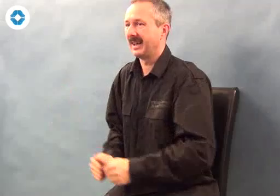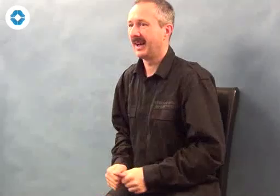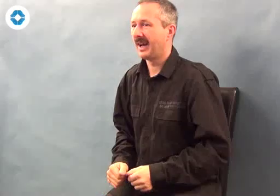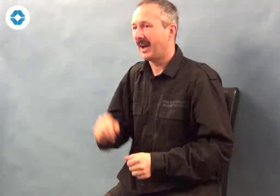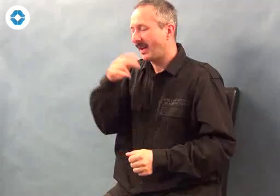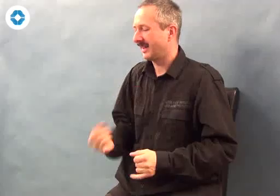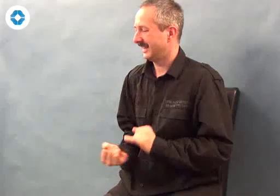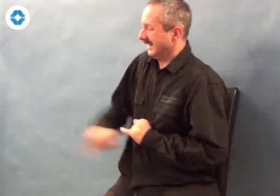Tata odgania dziecko nogą.